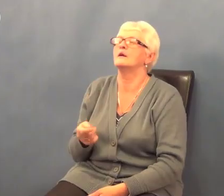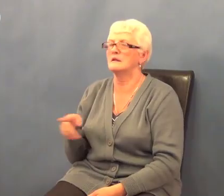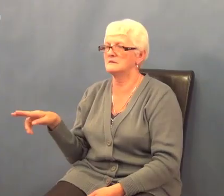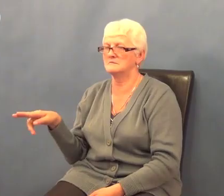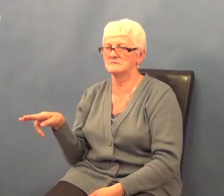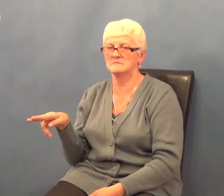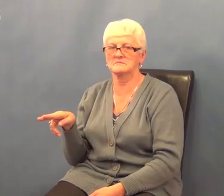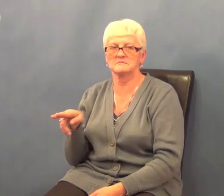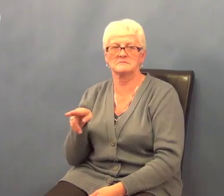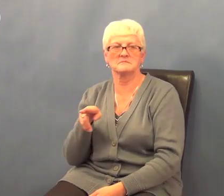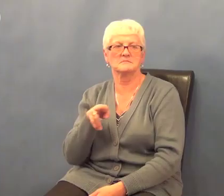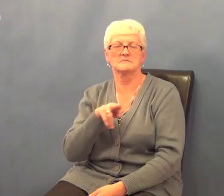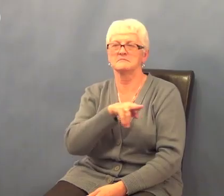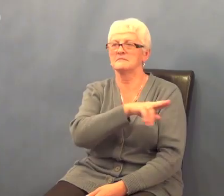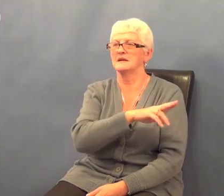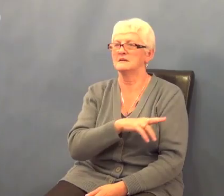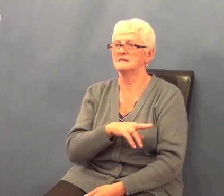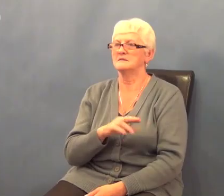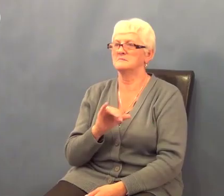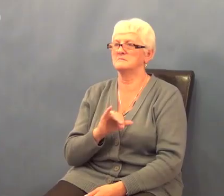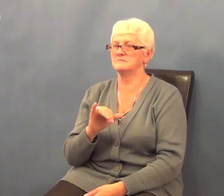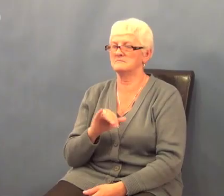Ten mężczyzna patrzy na nich przechodzących koło niego, zastanawia się.